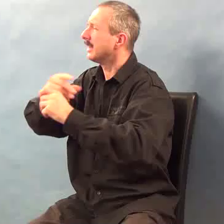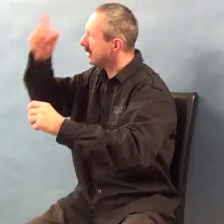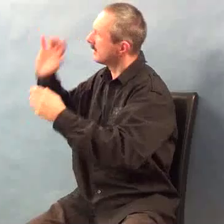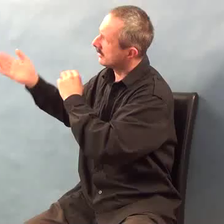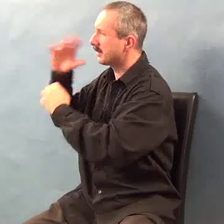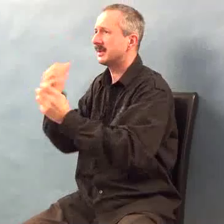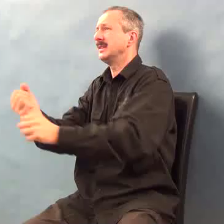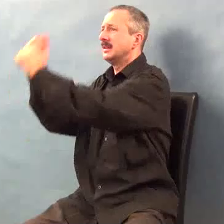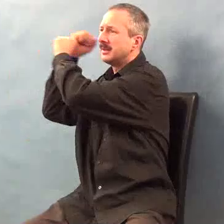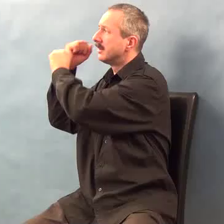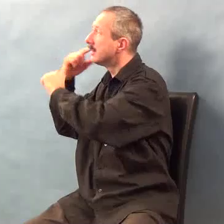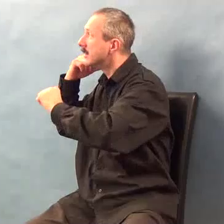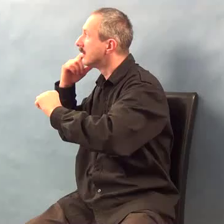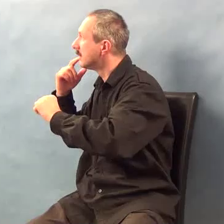Wołają pomoc, chcą rozwalić drzwi, ale nagle coś słyszą...